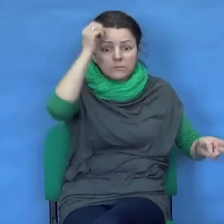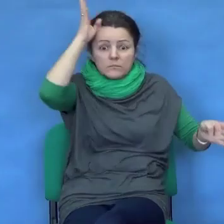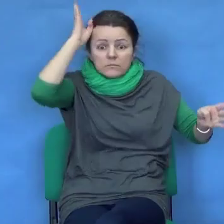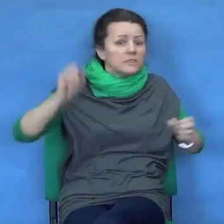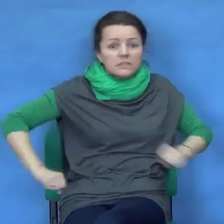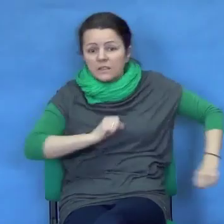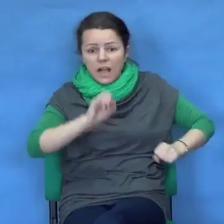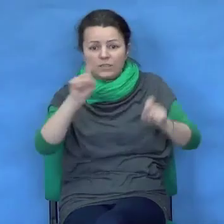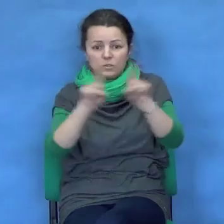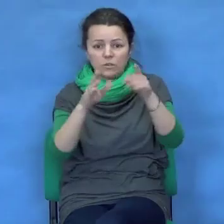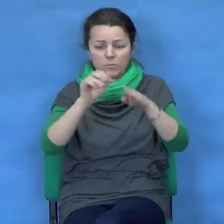Szybko poszedł do domu, otwiera drzwi...